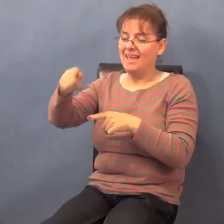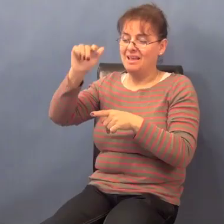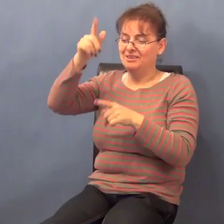To jabłka